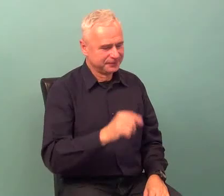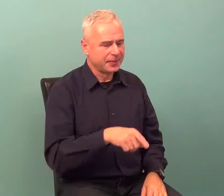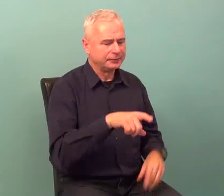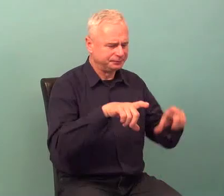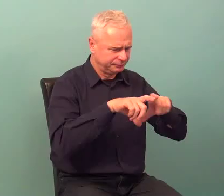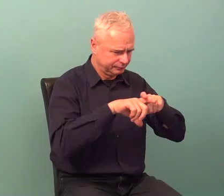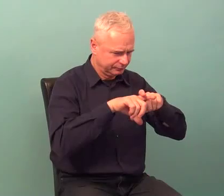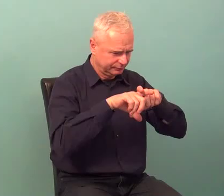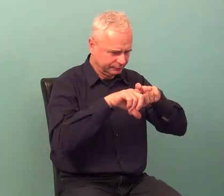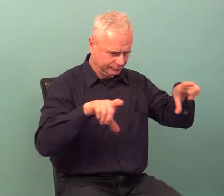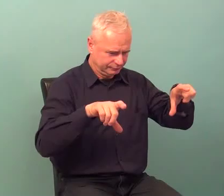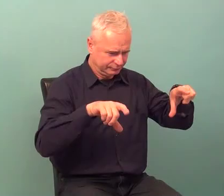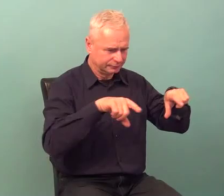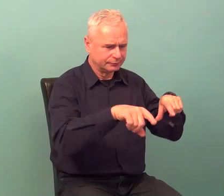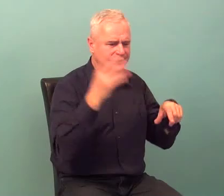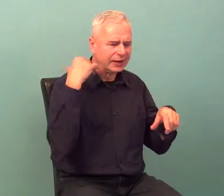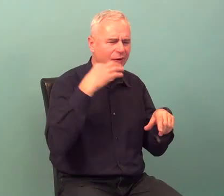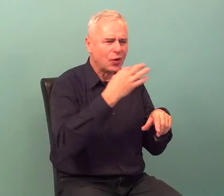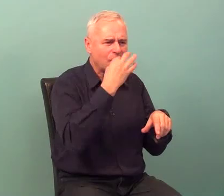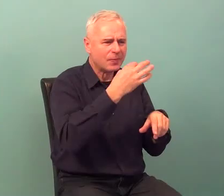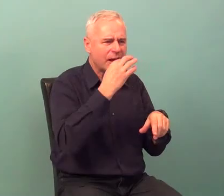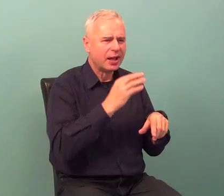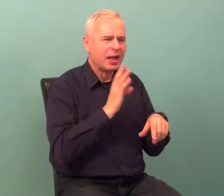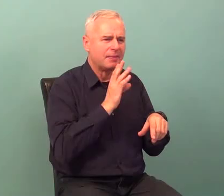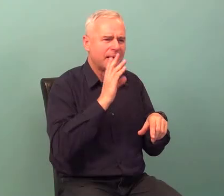To obrazek z dawnej gumy do żucia, amerykański.